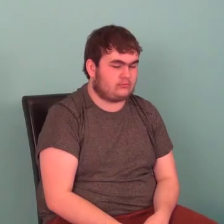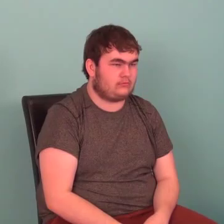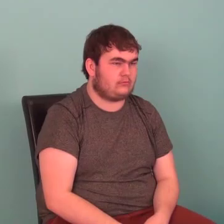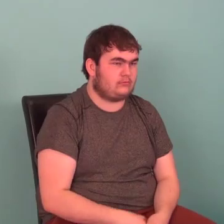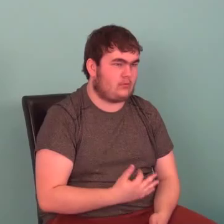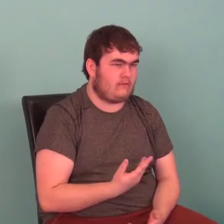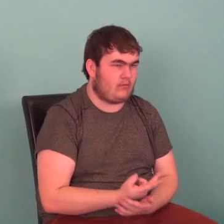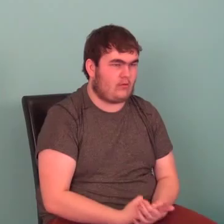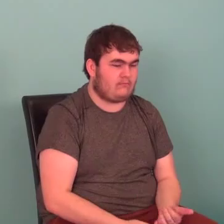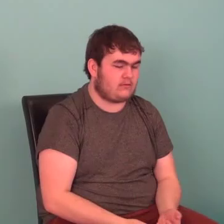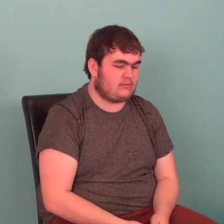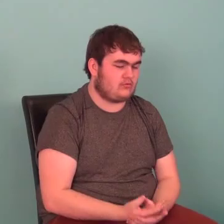Łatwo się utopić.